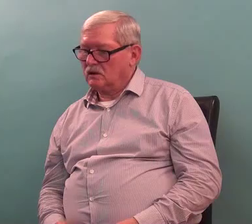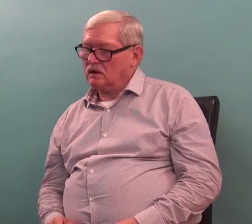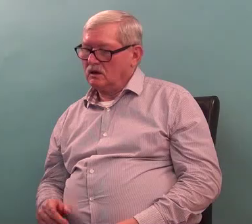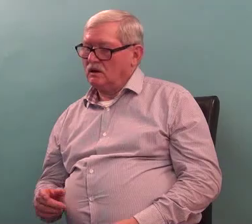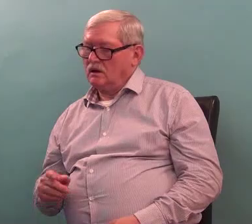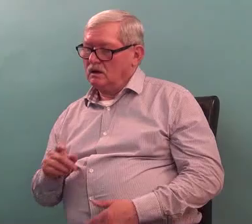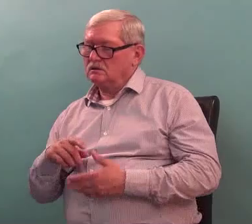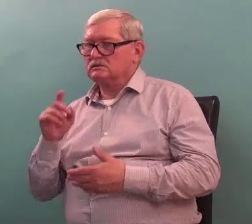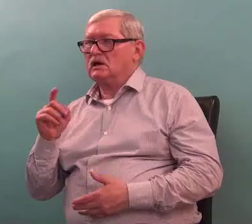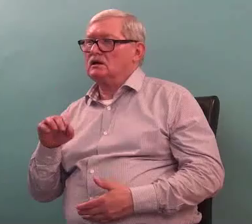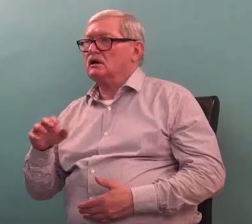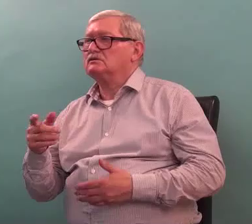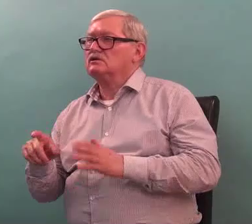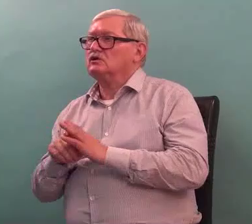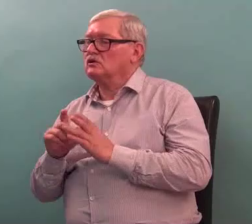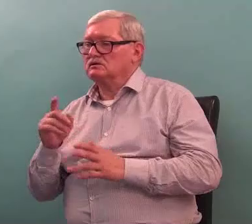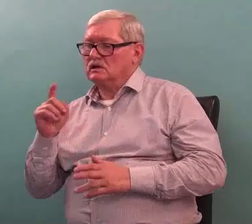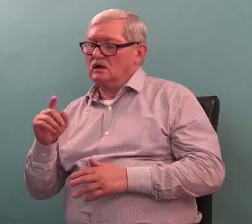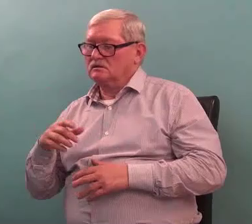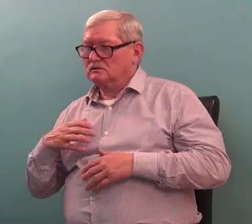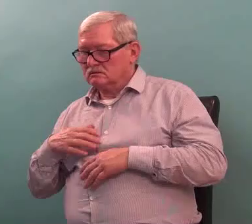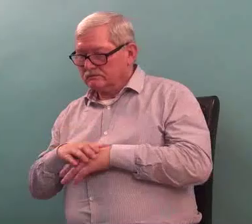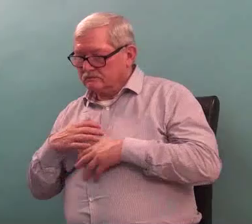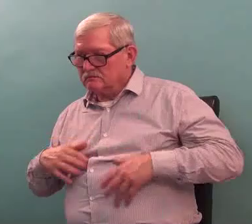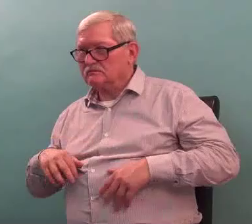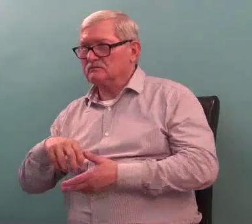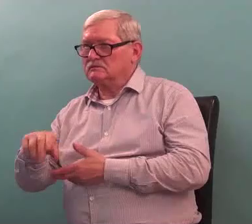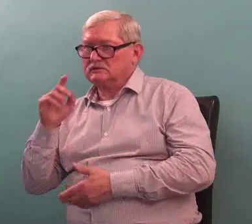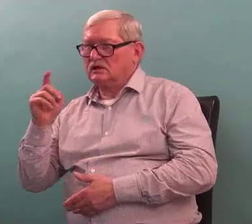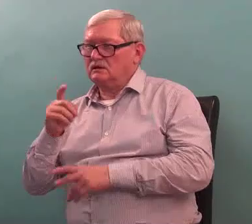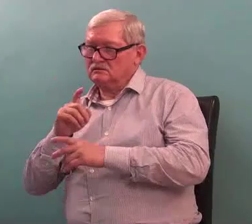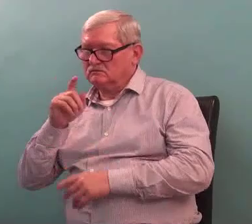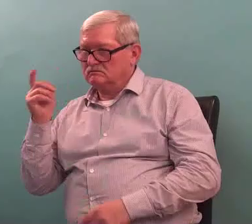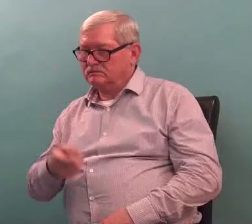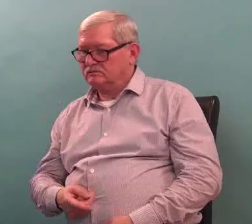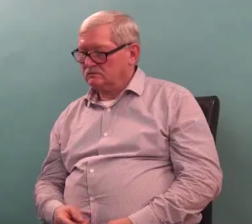Zakaz wchodzenia na plażę w stroju kąpielowym, znak jest wyraźnie przekreślony.